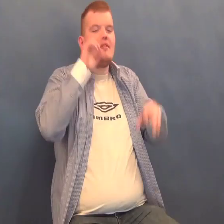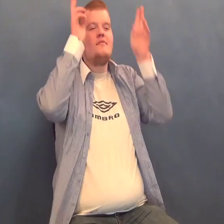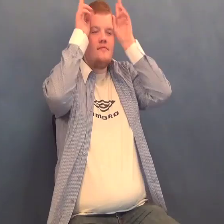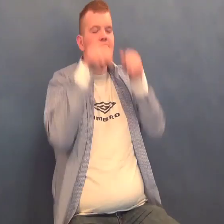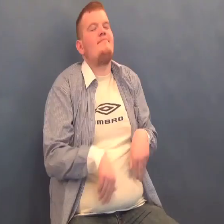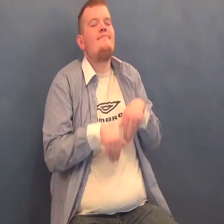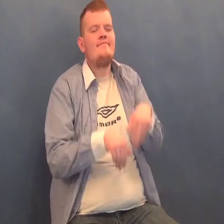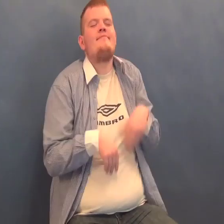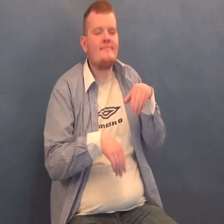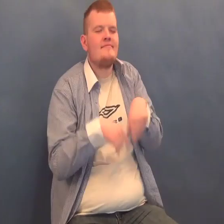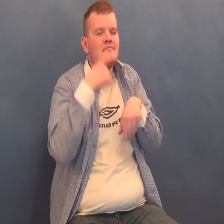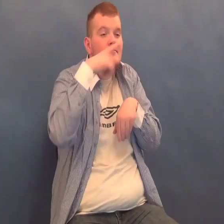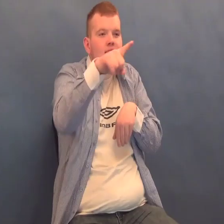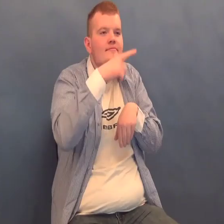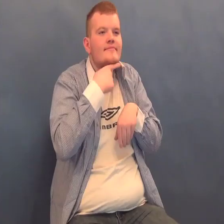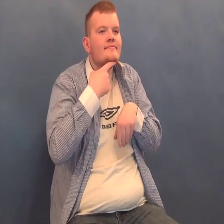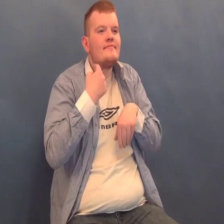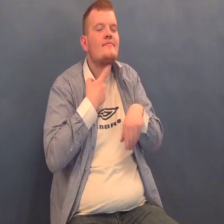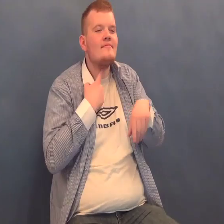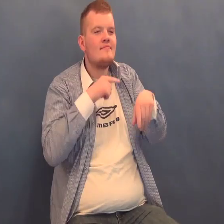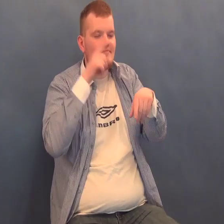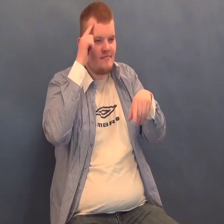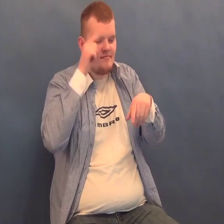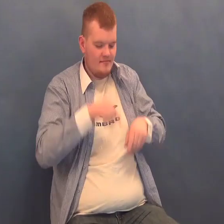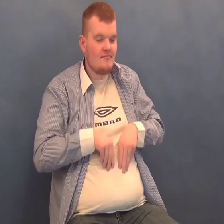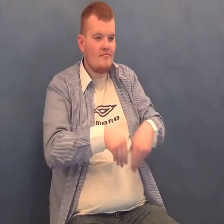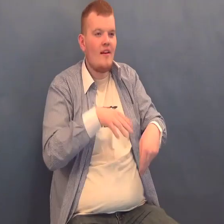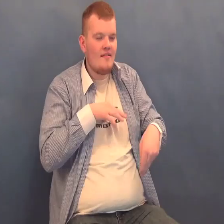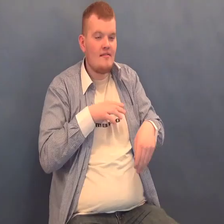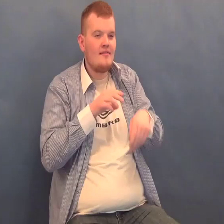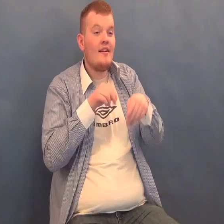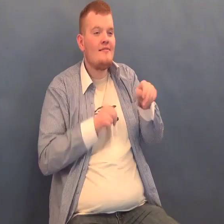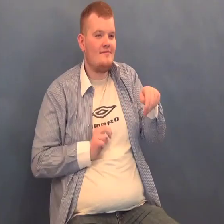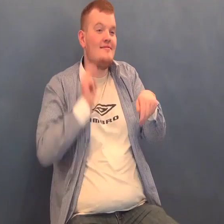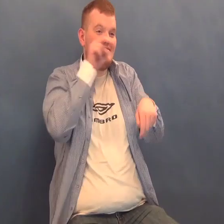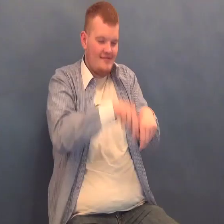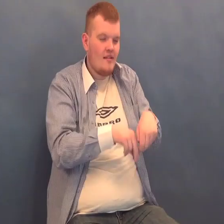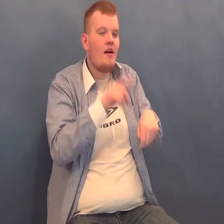Królik skacze, zauważa coś i chce... Wiesz, to taki kombinezon z odpinanym dołem. Królik w niego wskakuje.